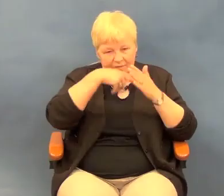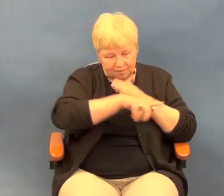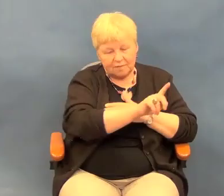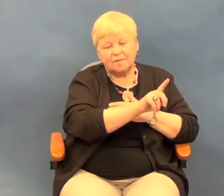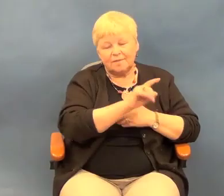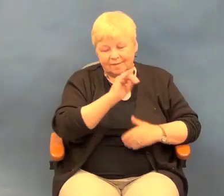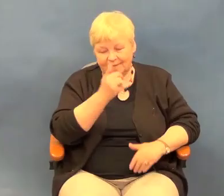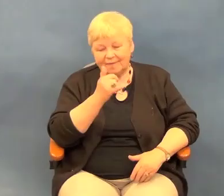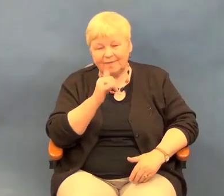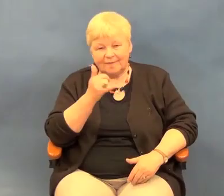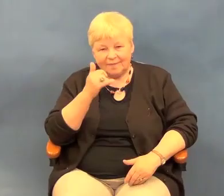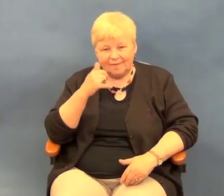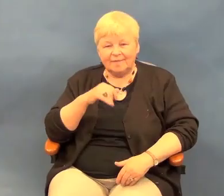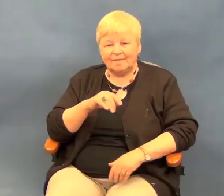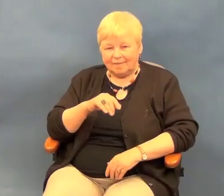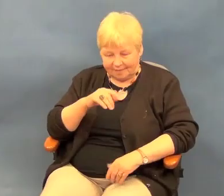Tylko w podziemiach, tak...